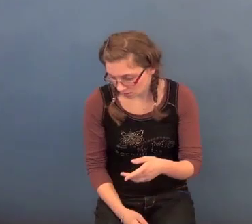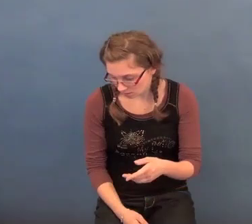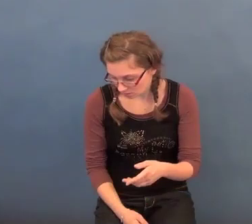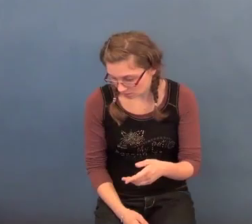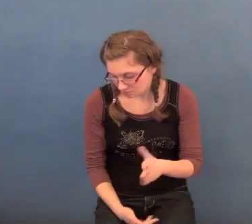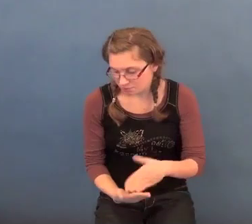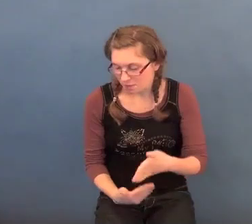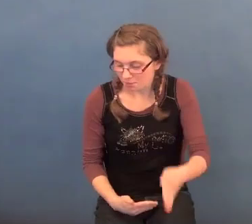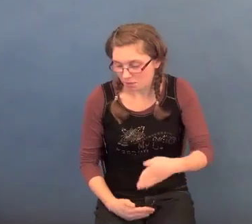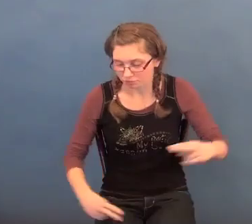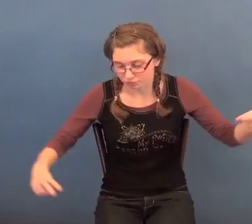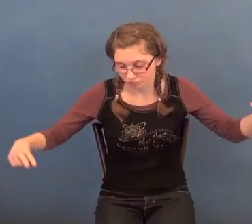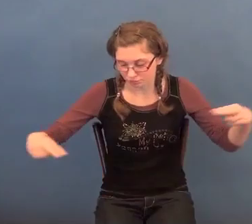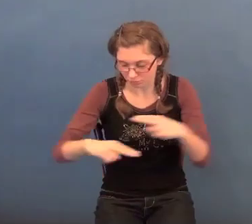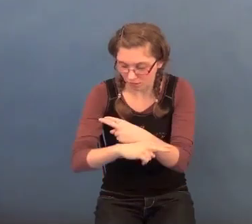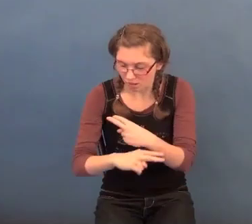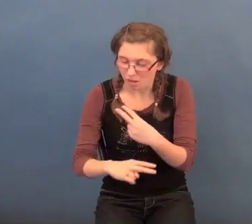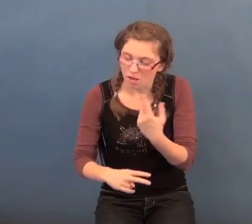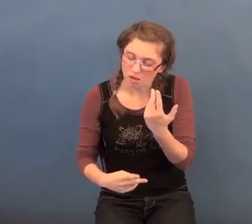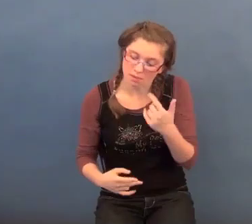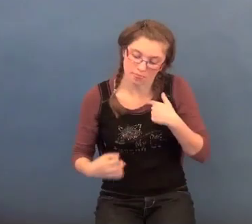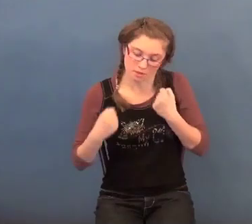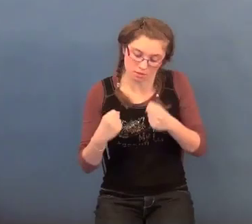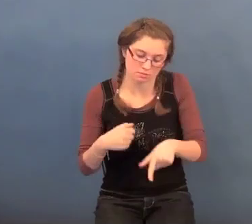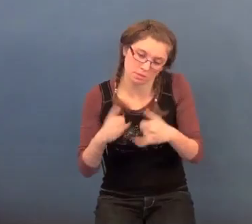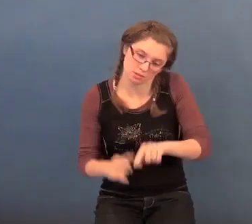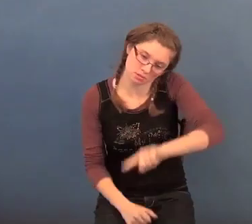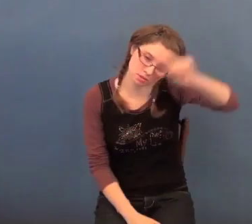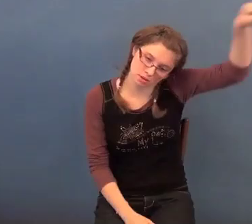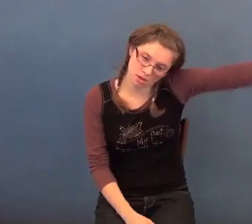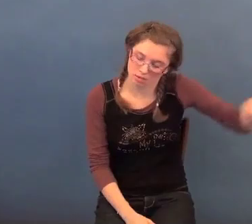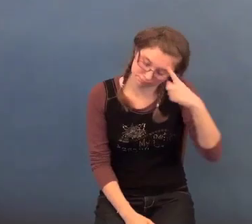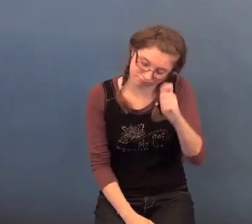Na przykład dwa pociągi się mijają, a ja jadę autem i powinnam przejeżdżać w innym miejscu. Znak informuje o tym, że nie wolno tu przejeżdżać autem.